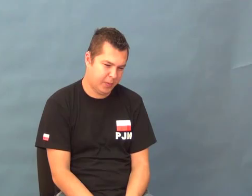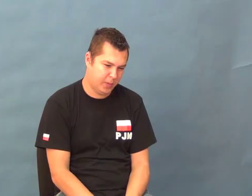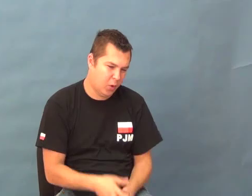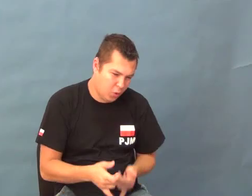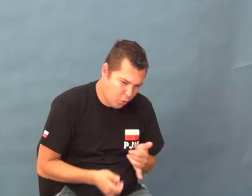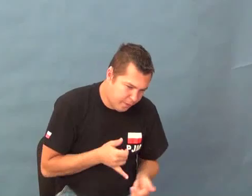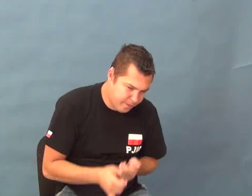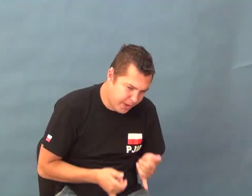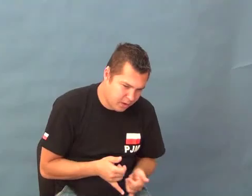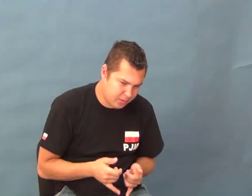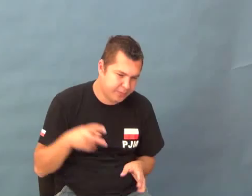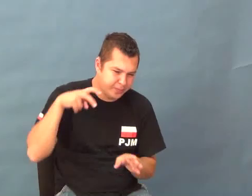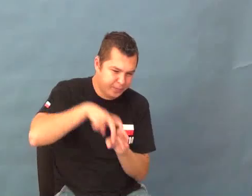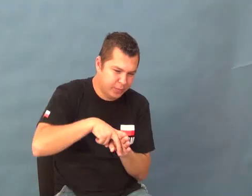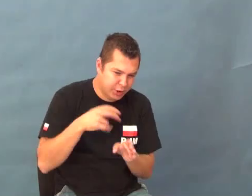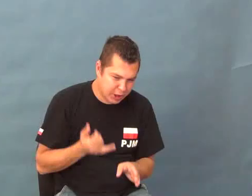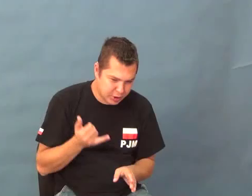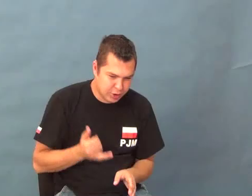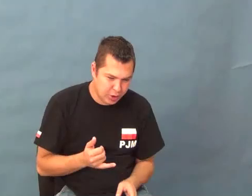Dziecko siada na rowerze.